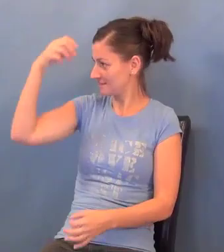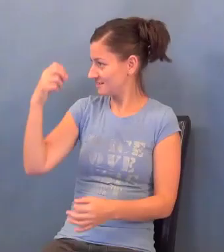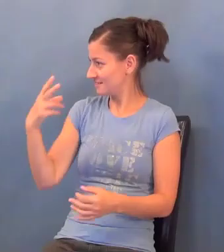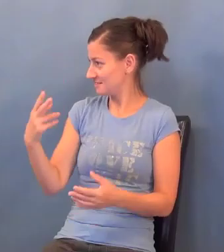Tak.